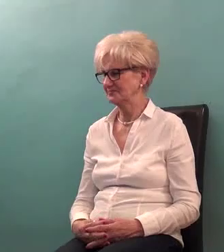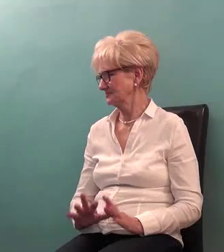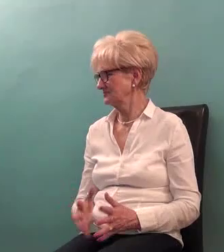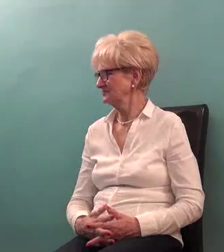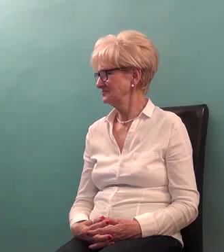Już.